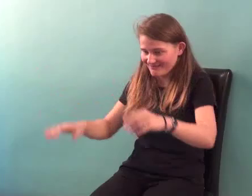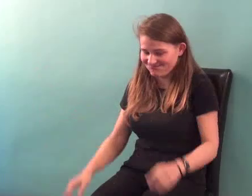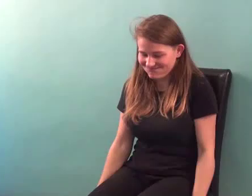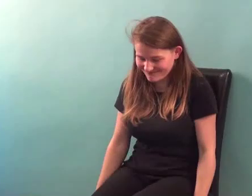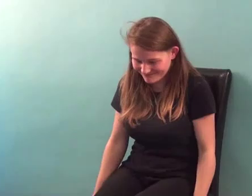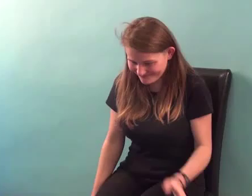Nie.